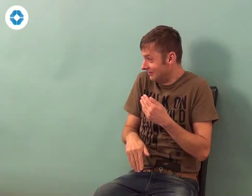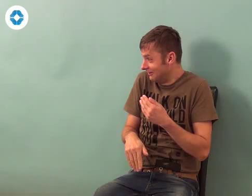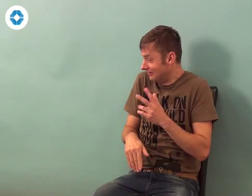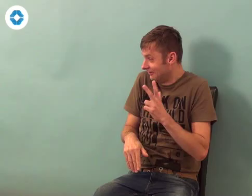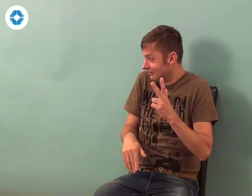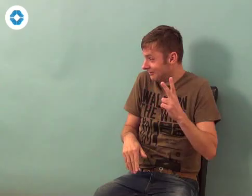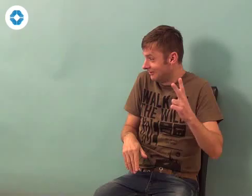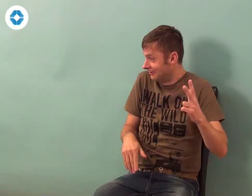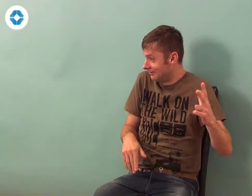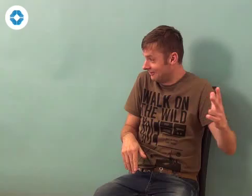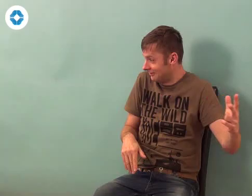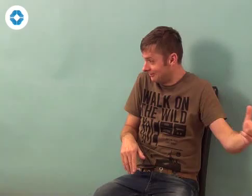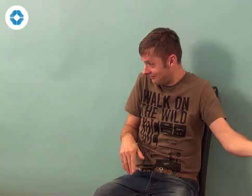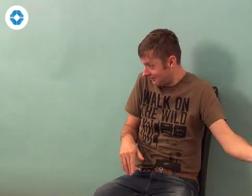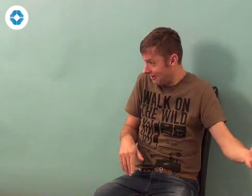Ta trójka odeszła...